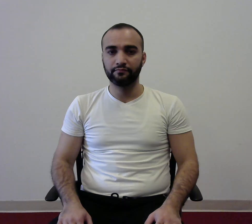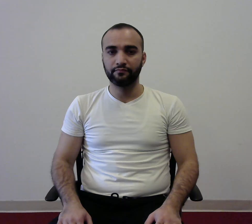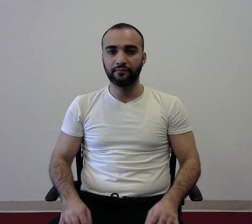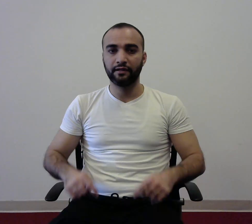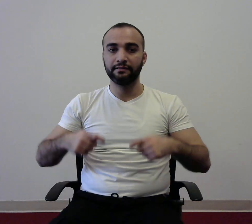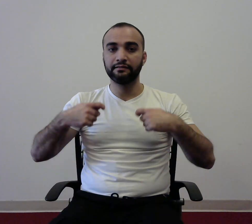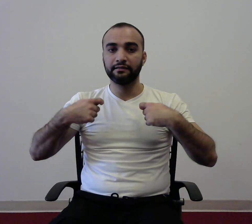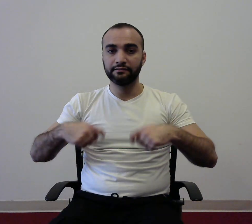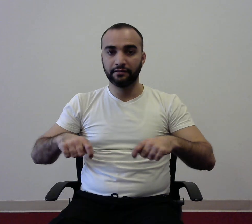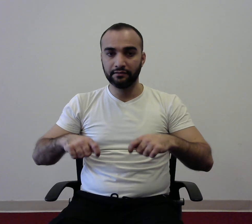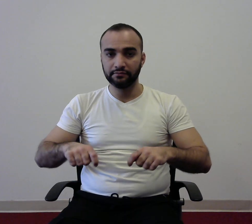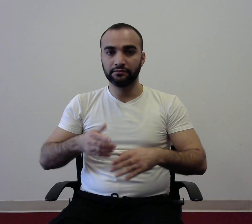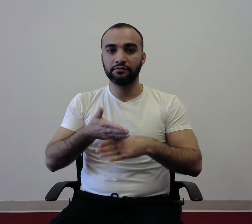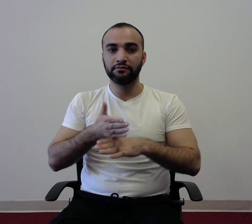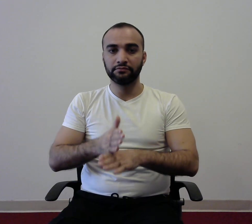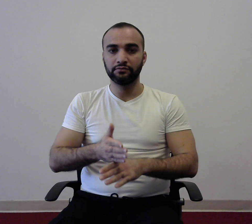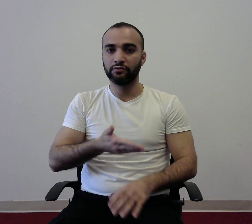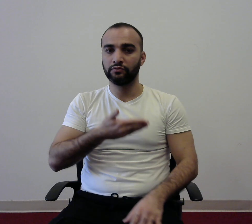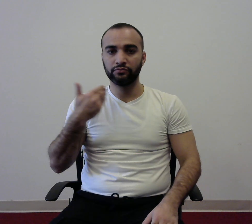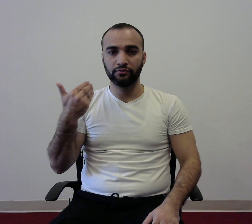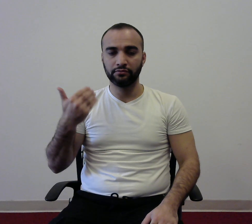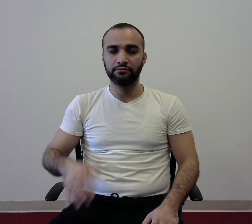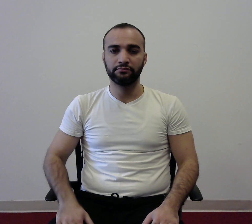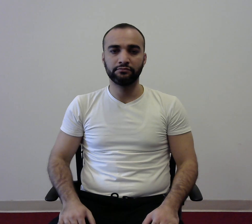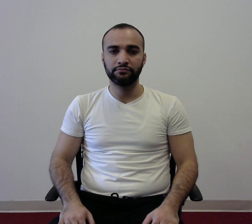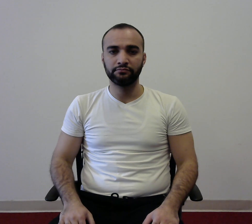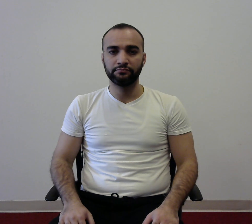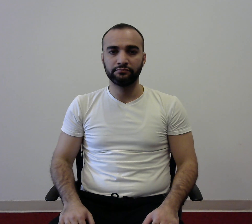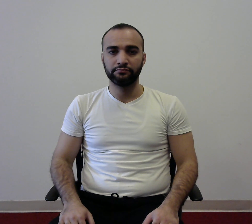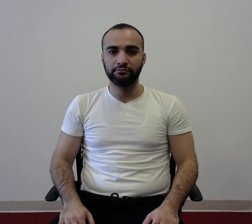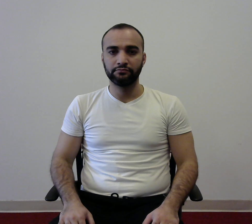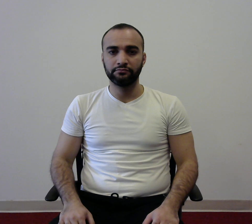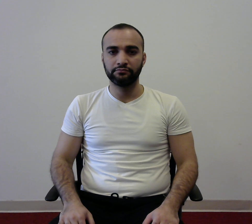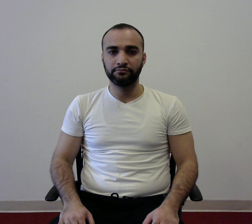Satıcının xırdası yox idi